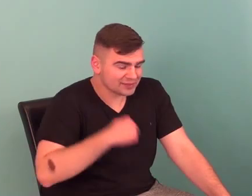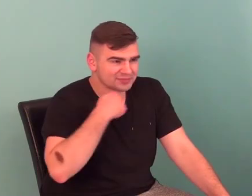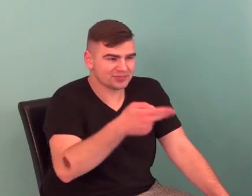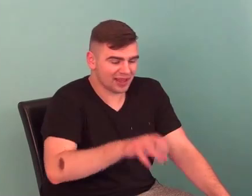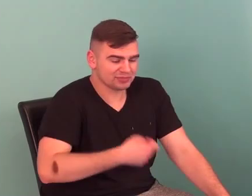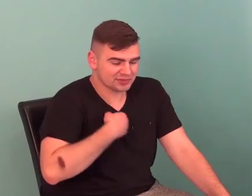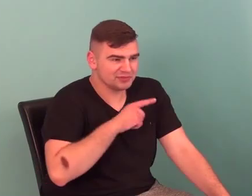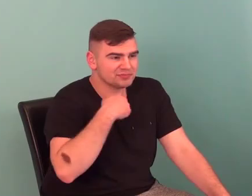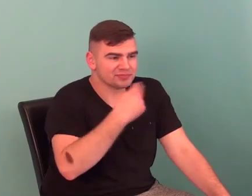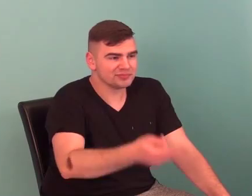Mówiłem, że to dziwne jest.